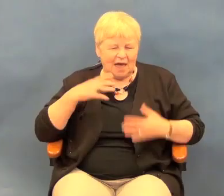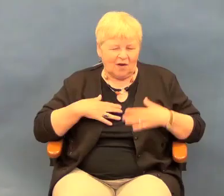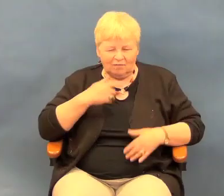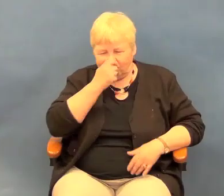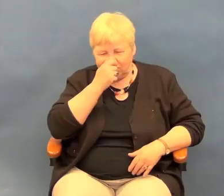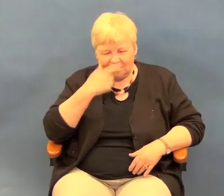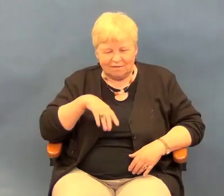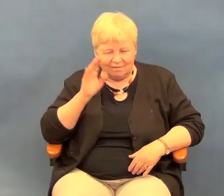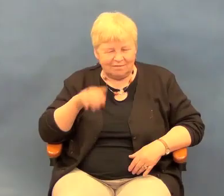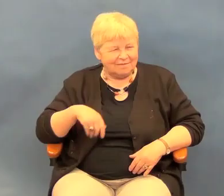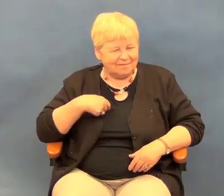Jeżeli będzie zakaz kąpieli, to ja będę śmierdzieć.